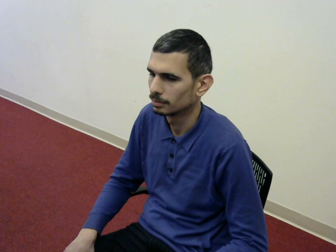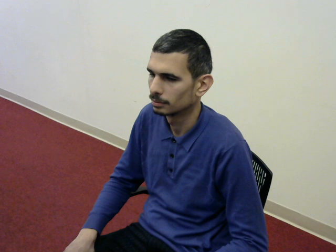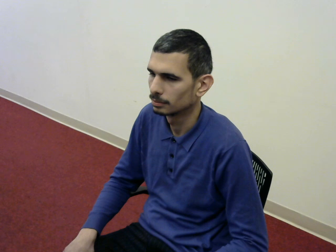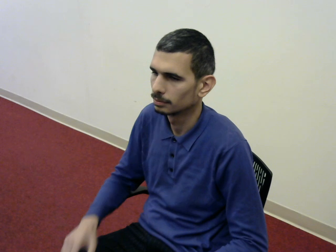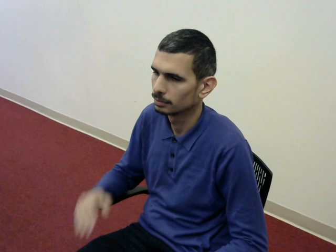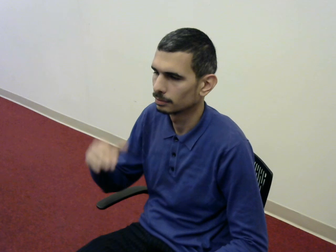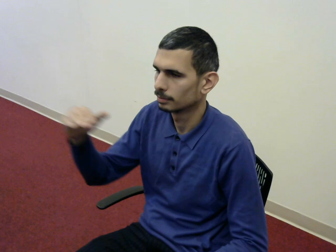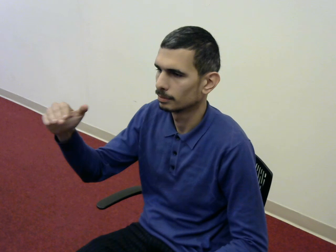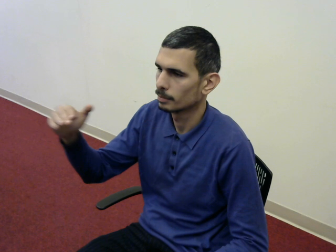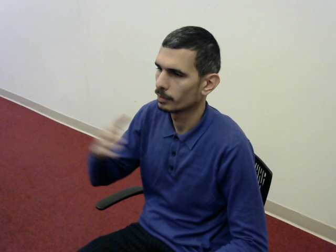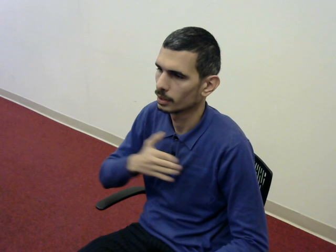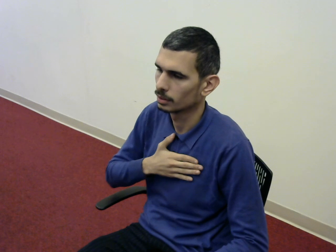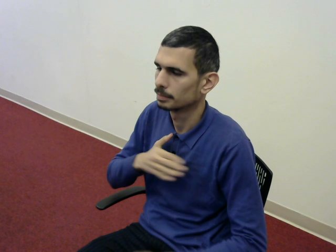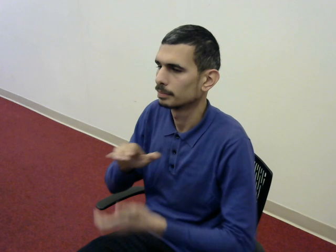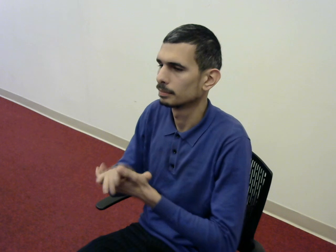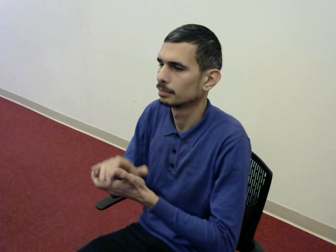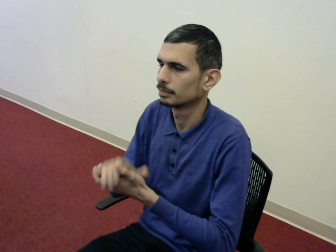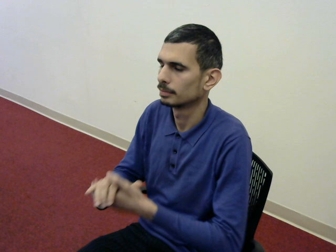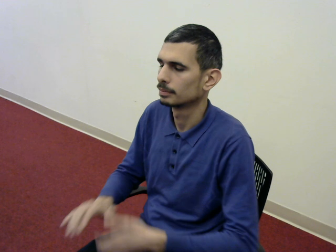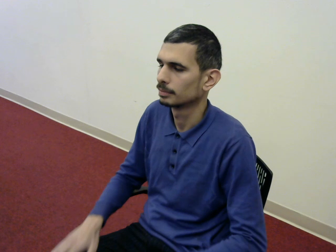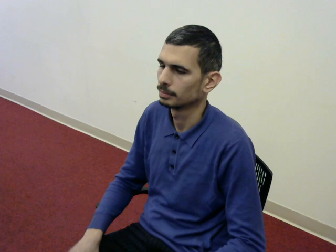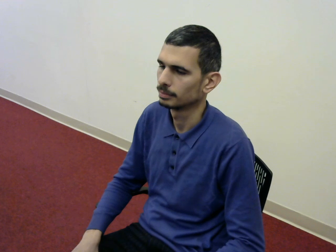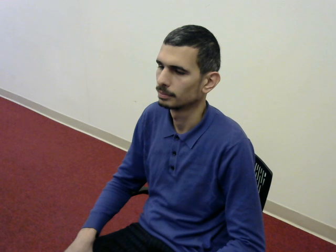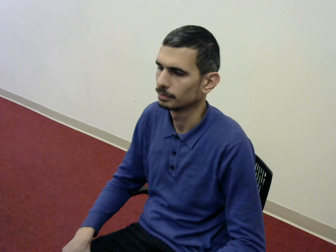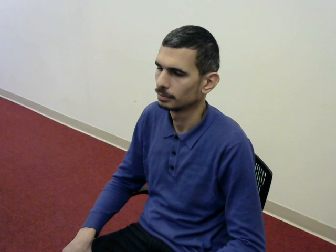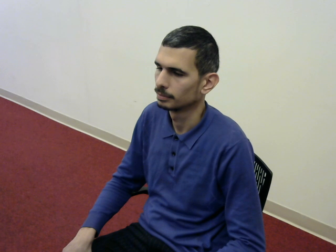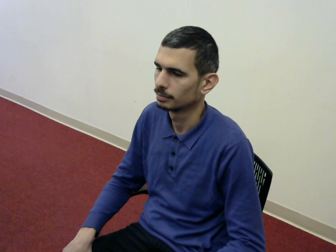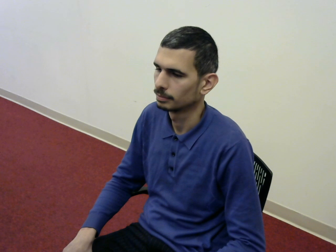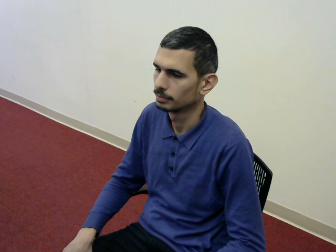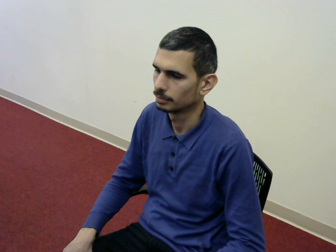Siz mənə tanış gəlirsiniz